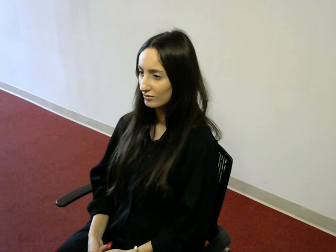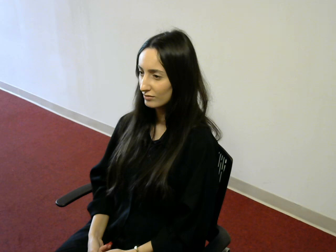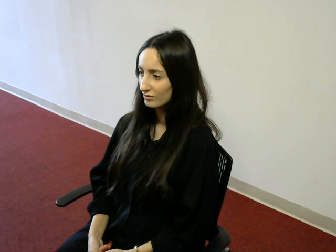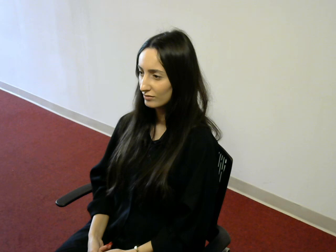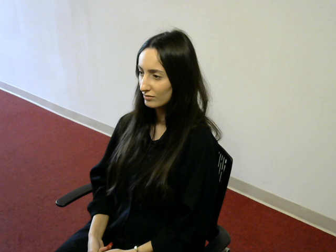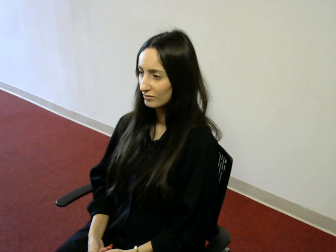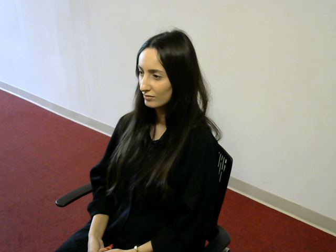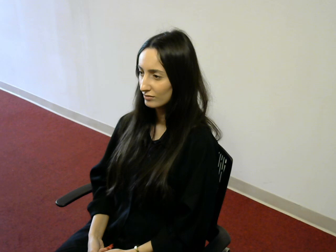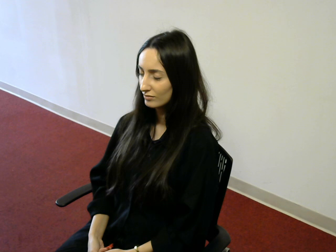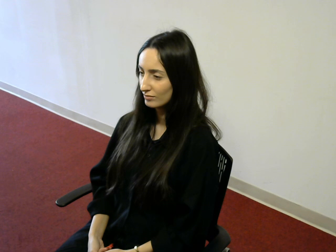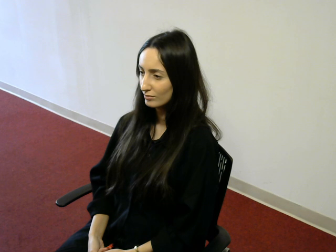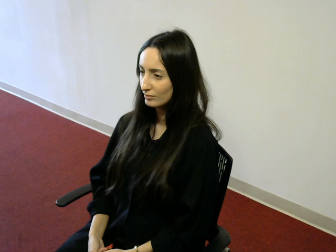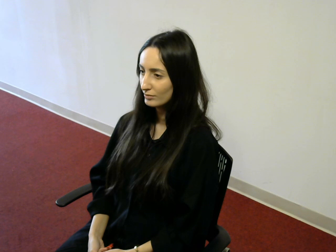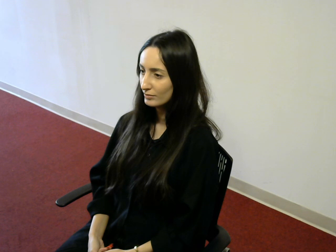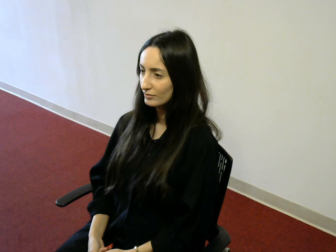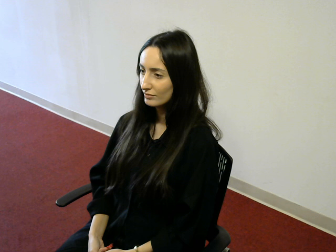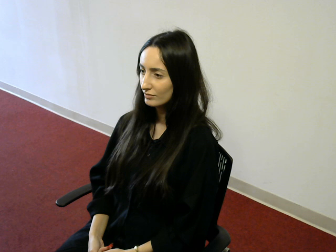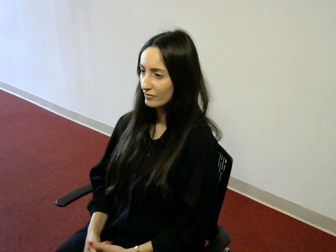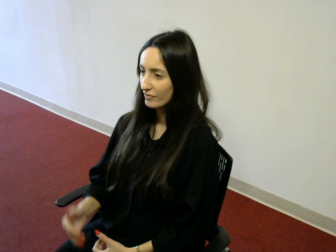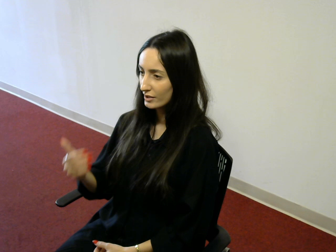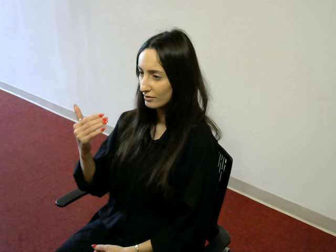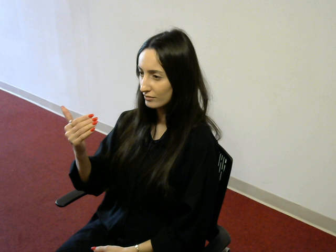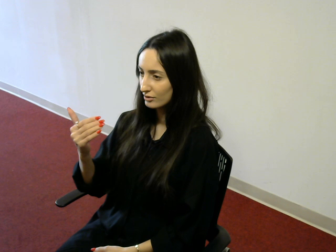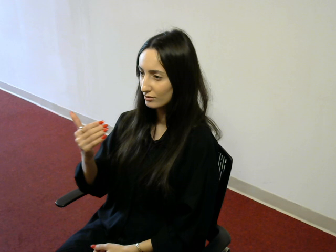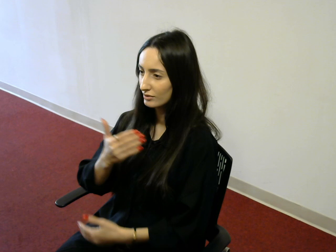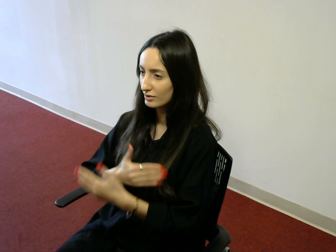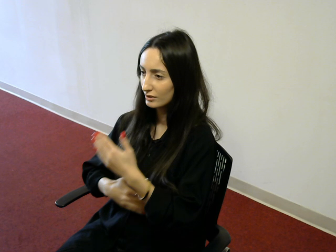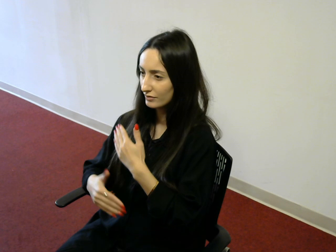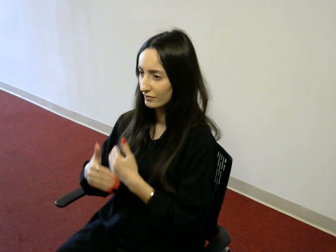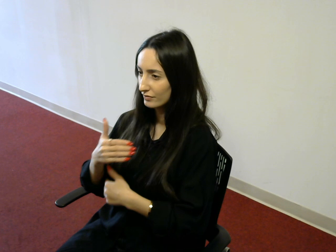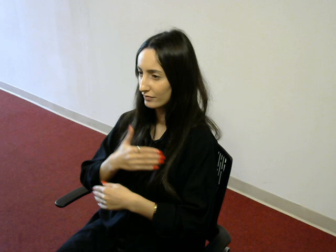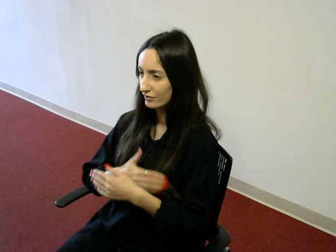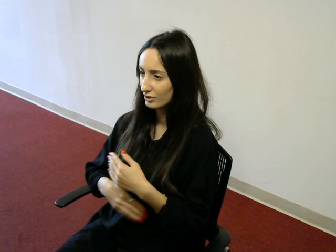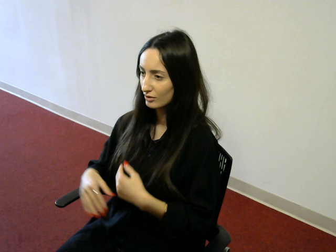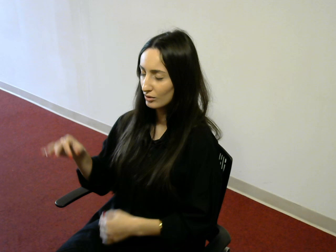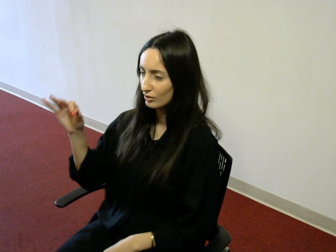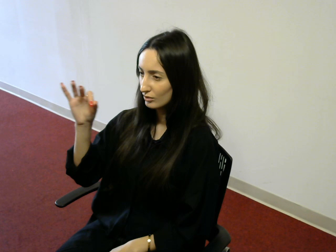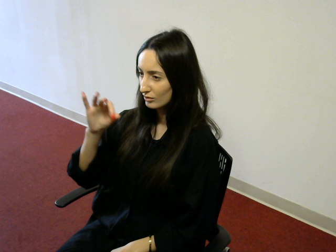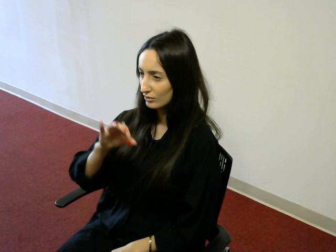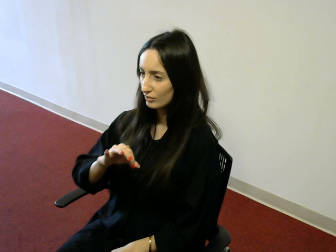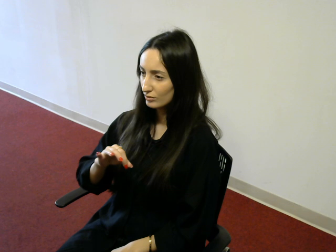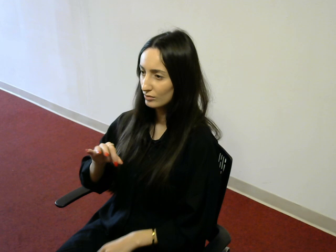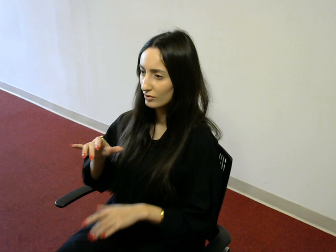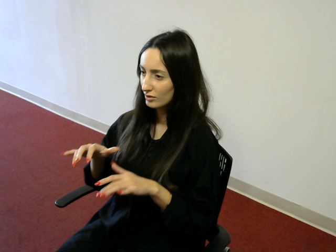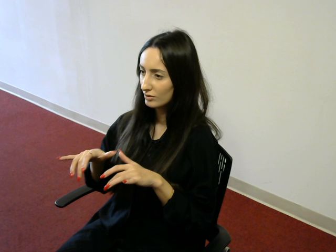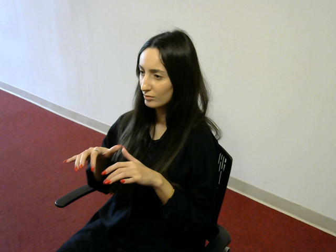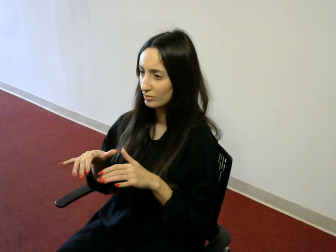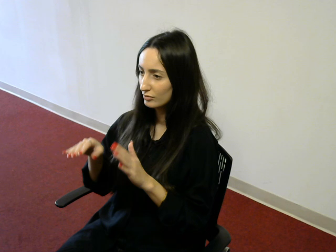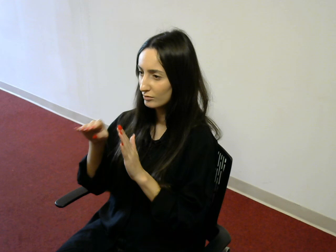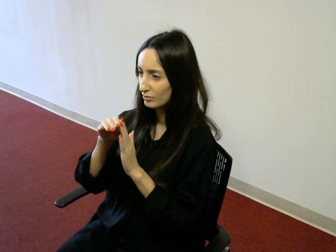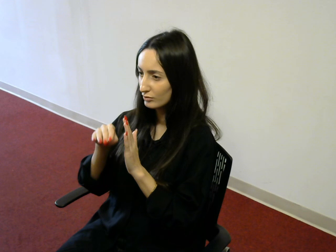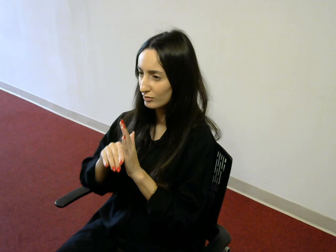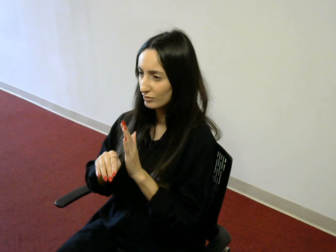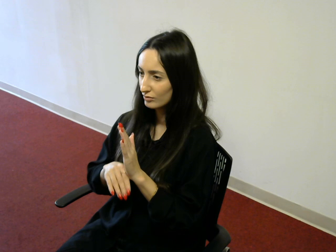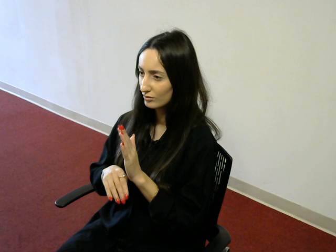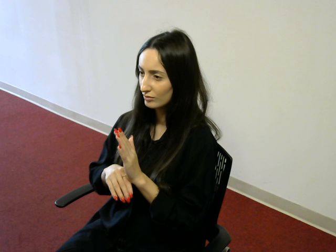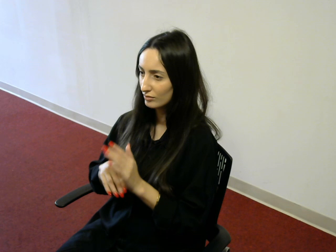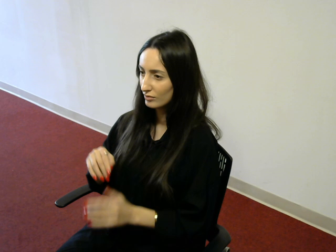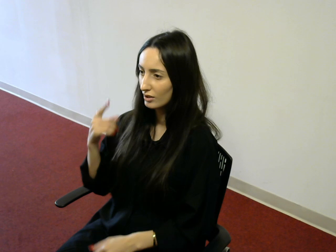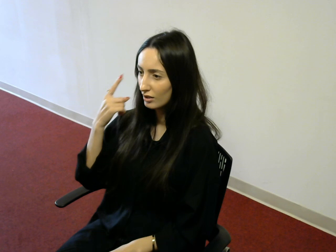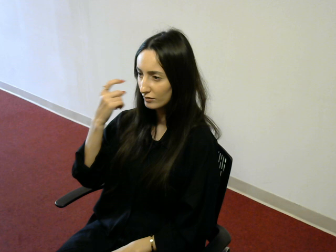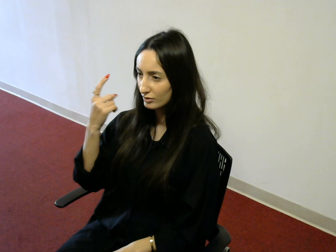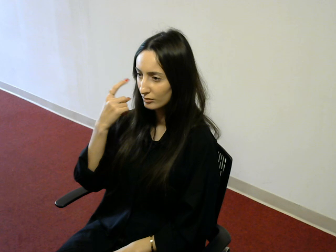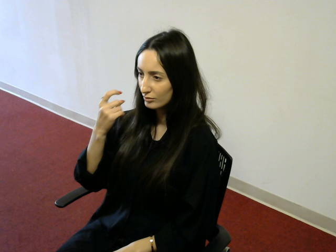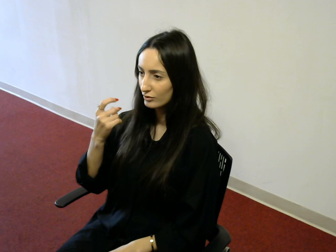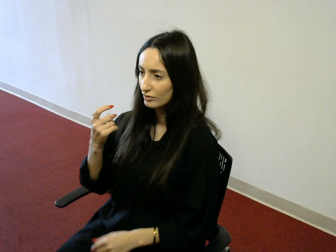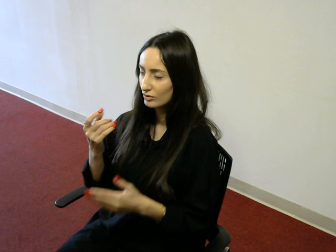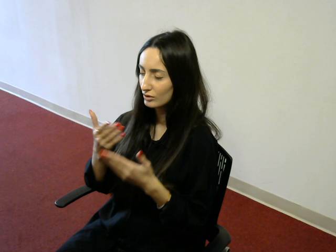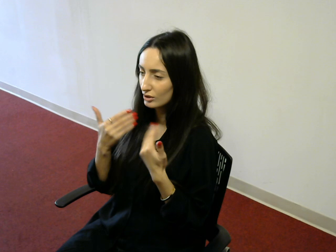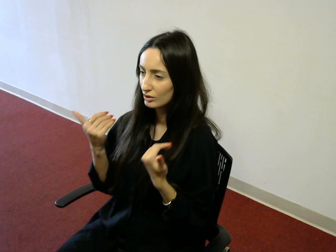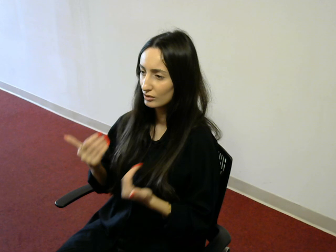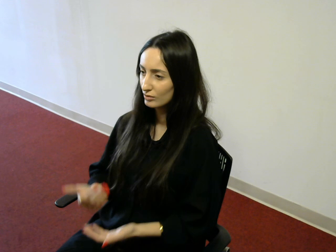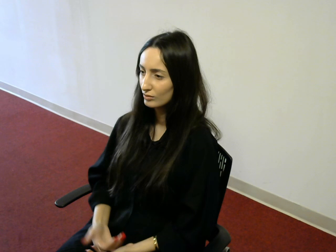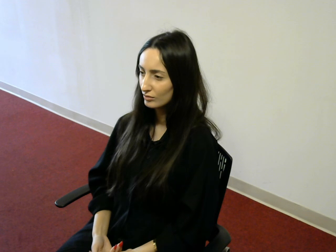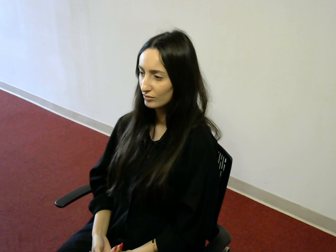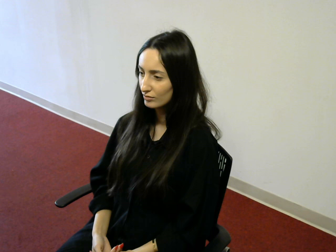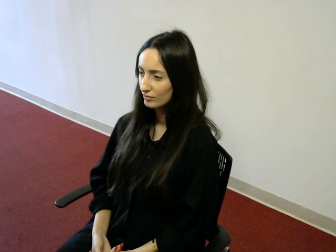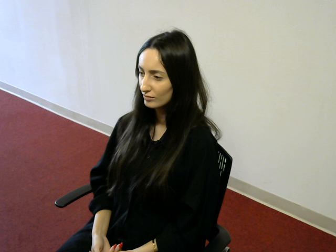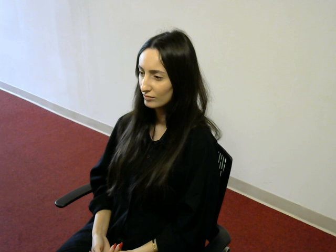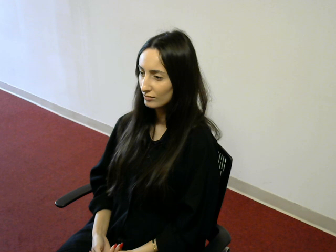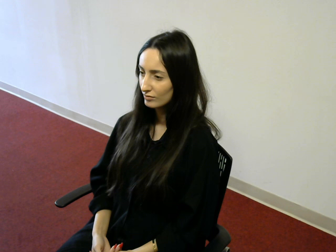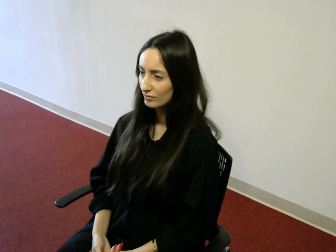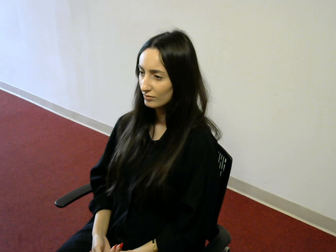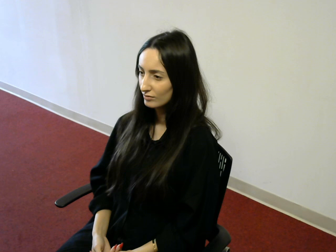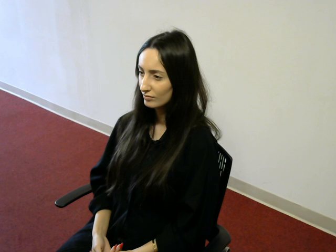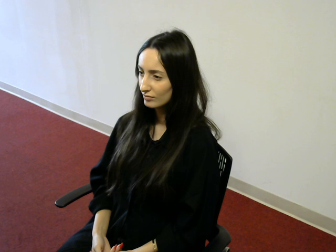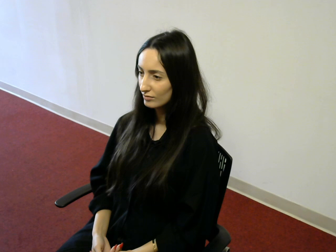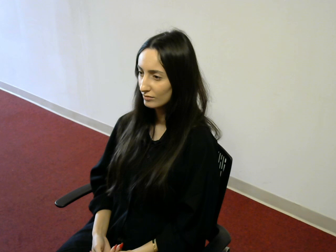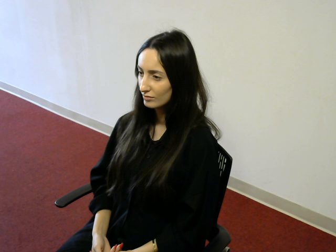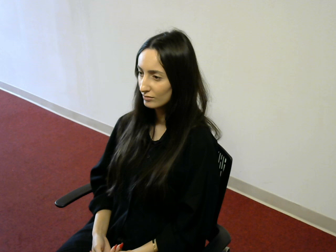Sizin əlilliyiniz haqqınızda sistemdə məlumat yoxdur